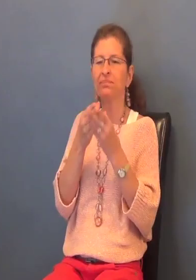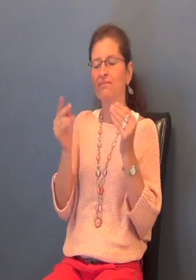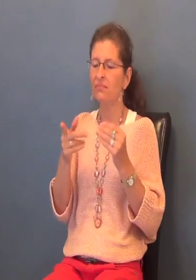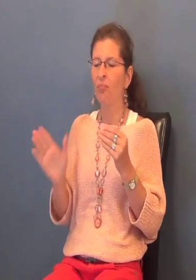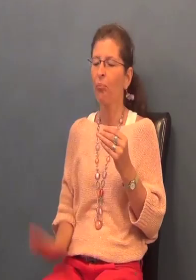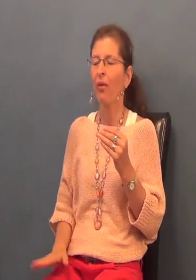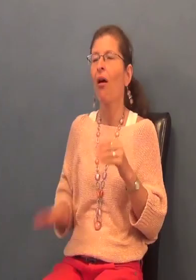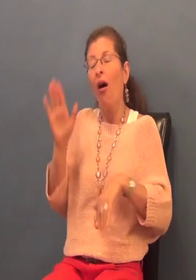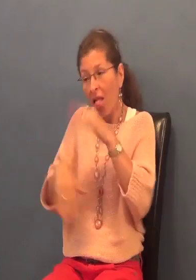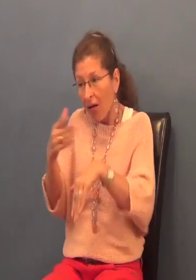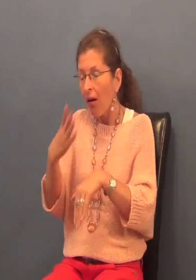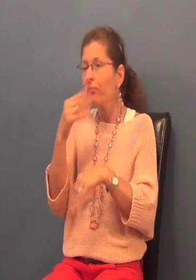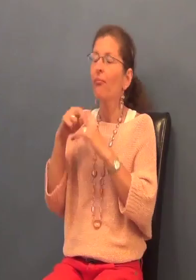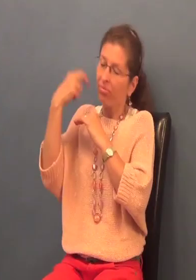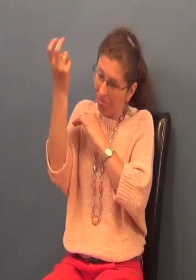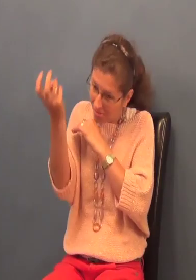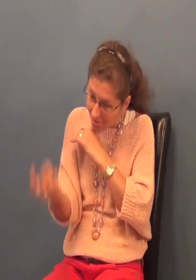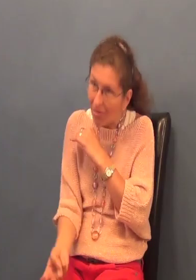Pies biegał i wypadł z okna.